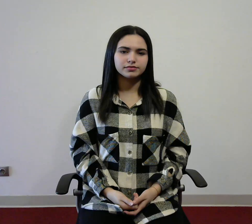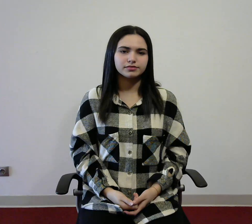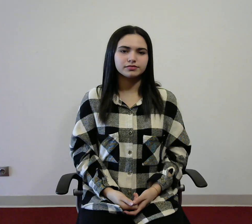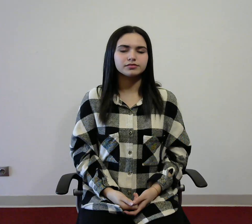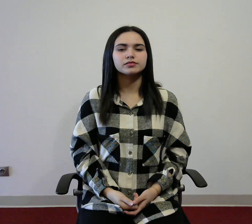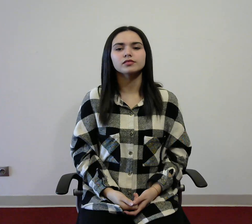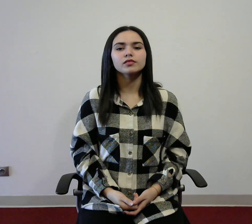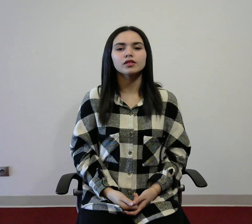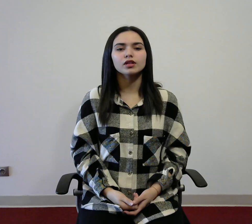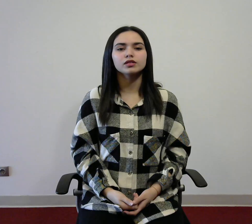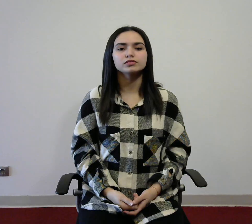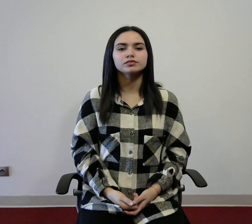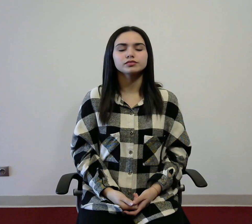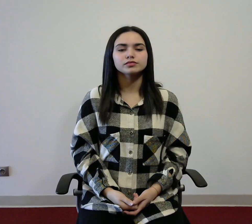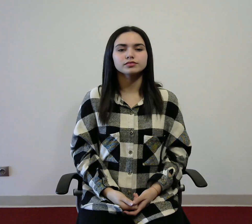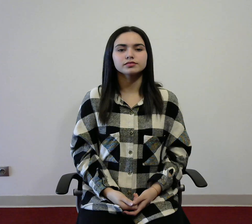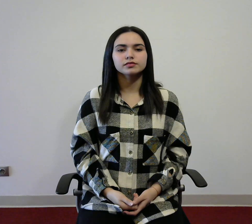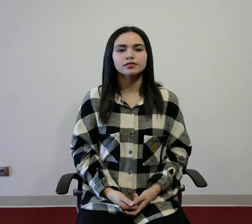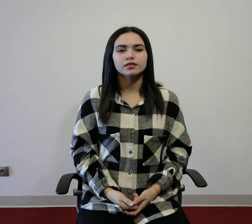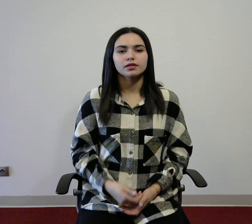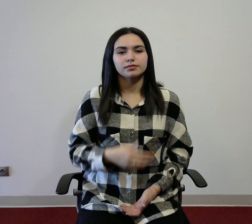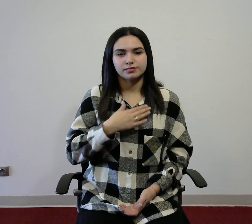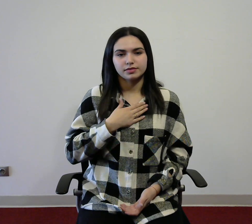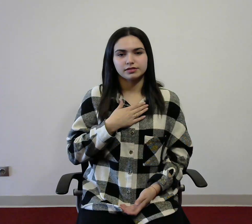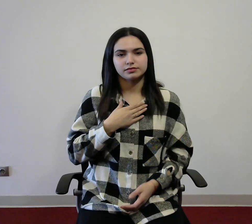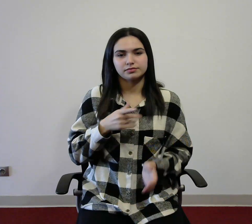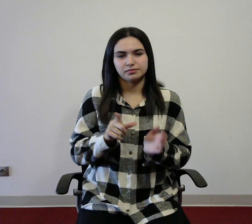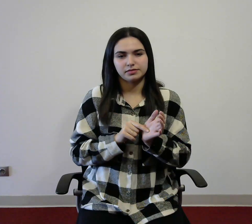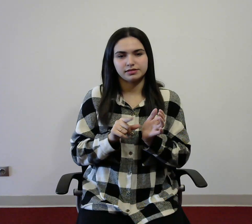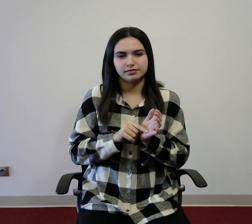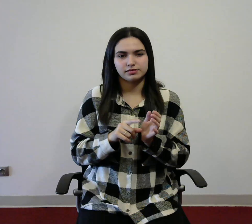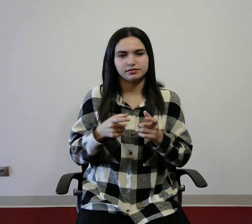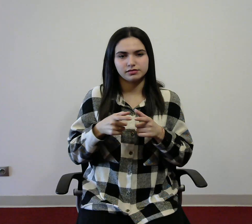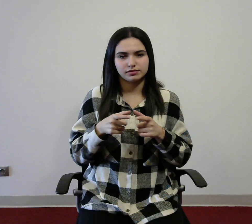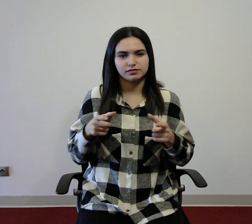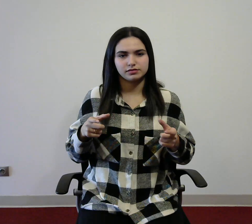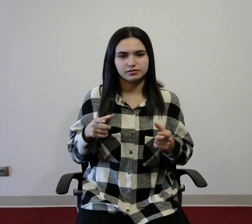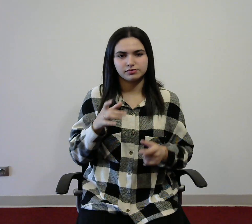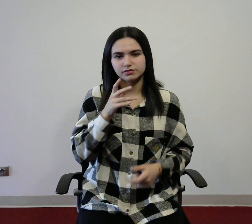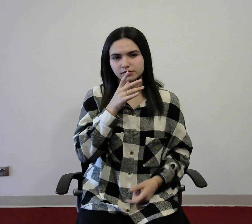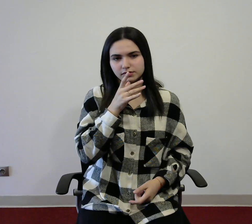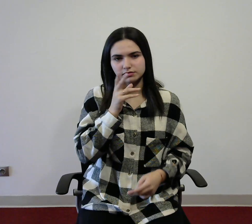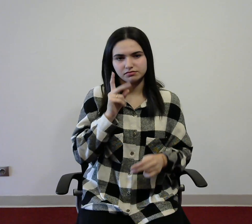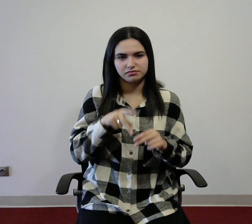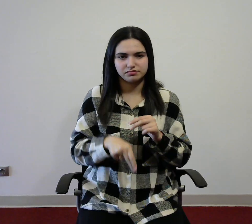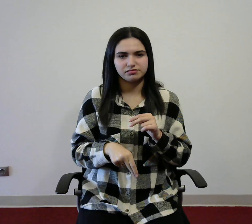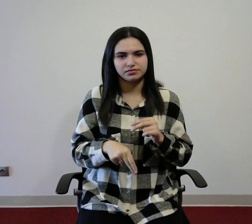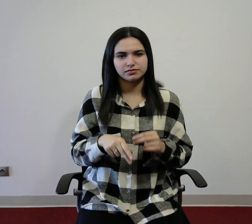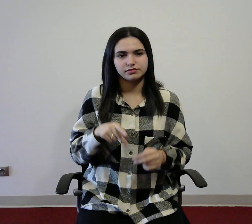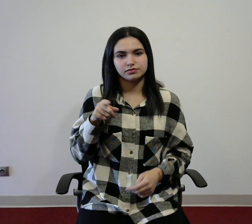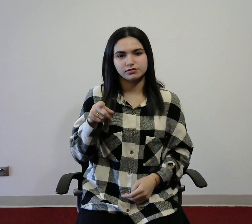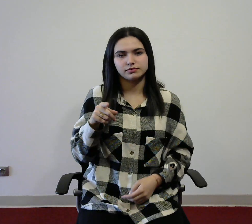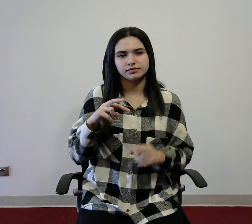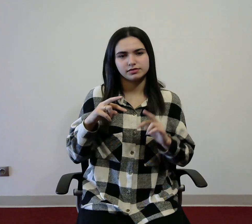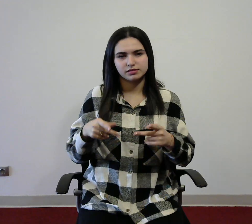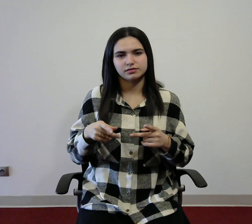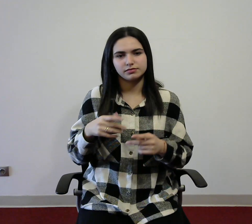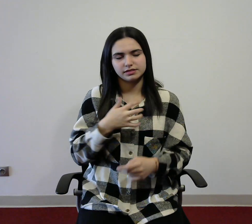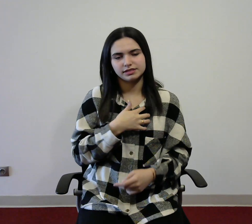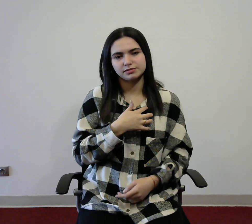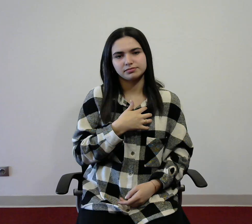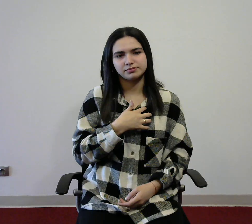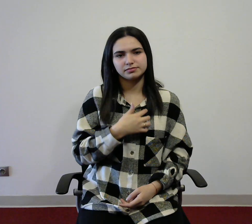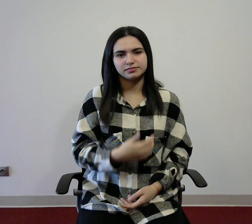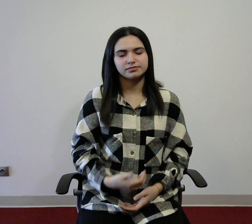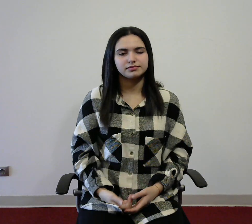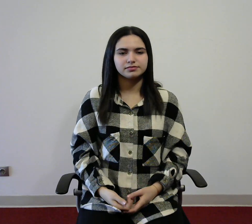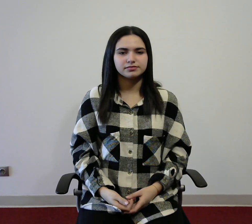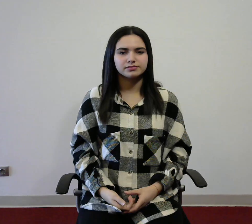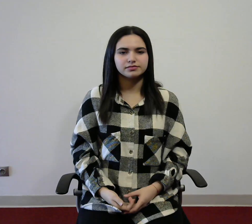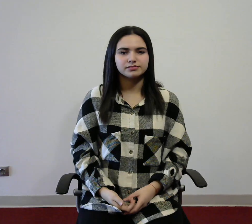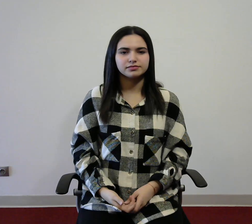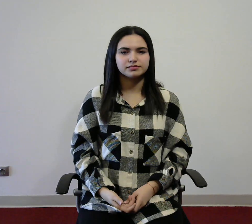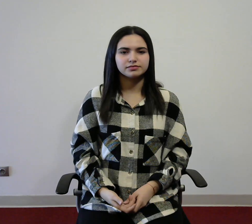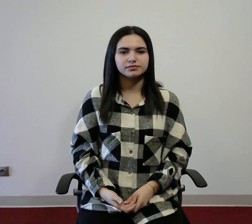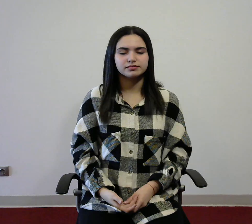Mənim pensiya kartımın müddəti bitib, onu dəyişmək istəyirəm